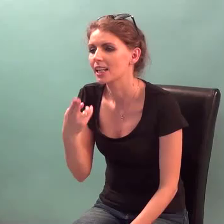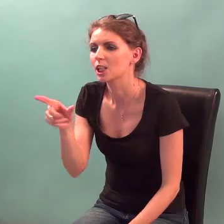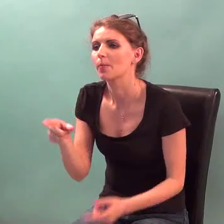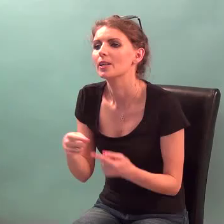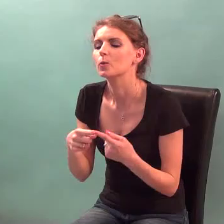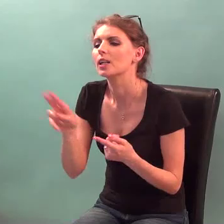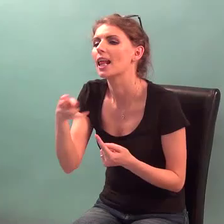Kiedy ci pasuje?